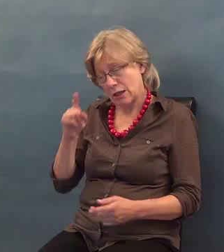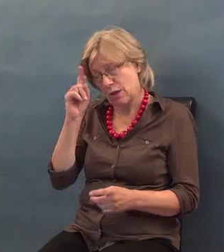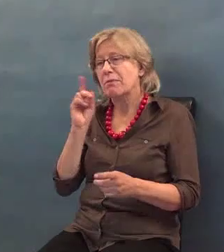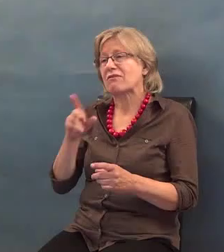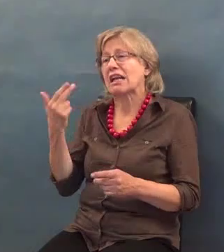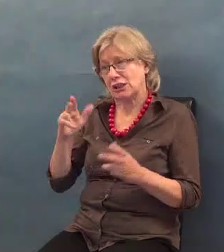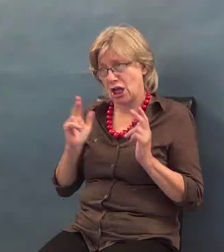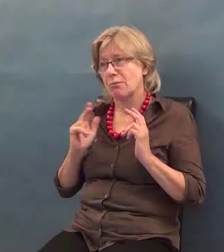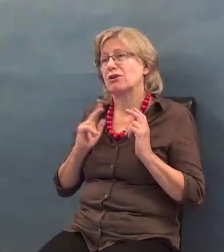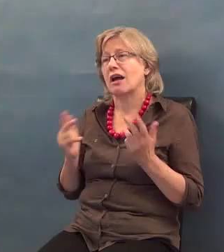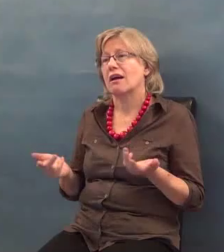Ludzie, prawda, w niedzielę odpoczywają.